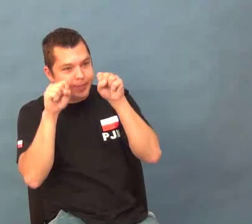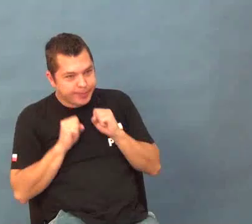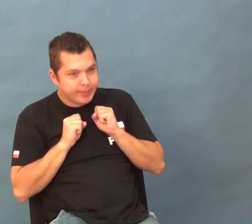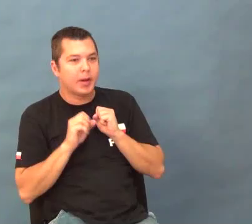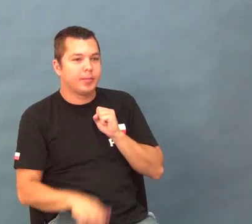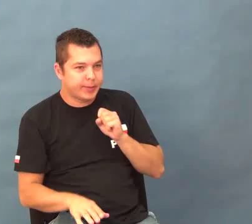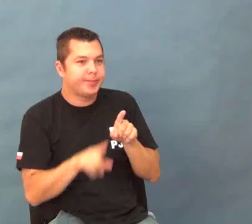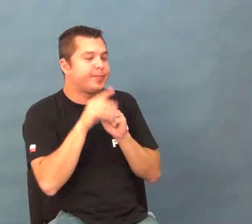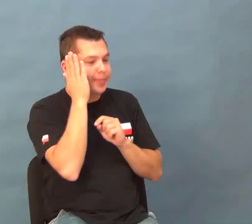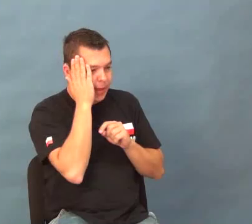Pies też kładzie się spać.